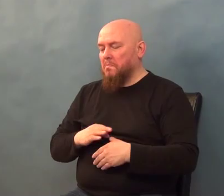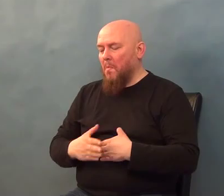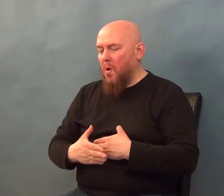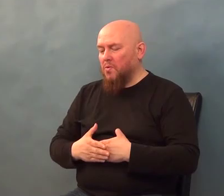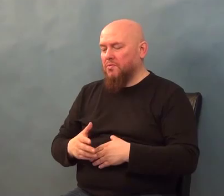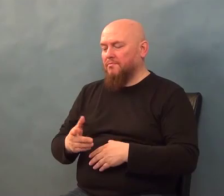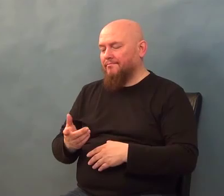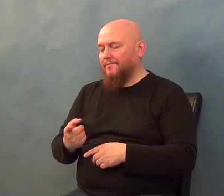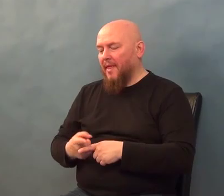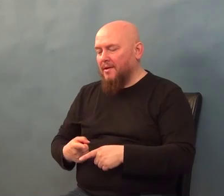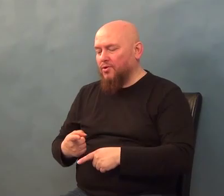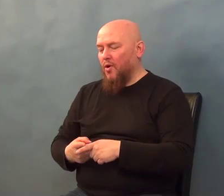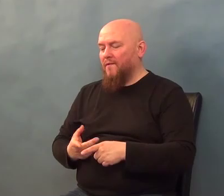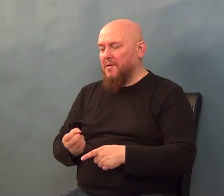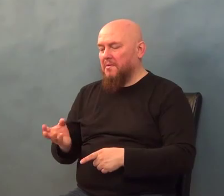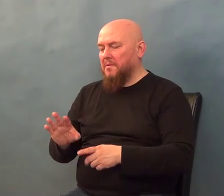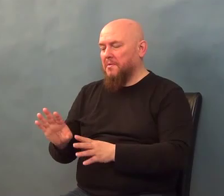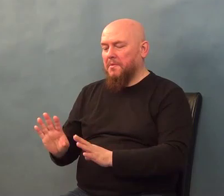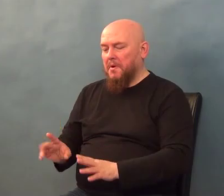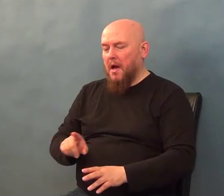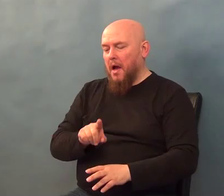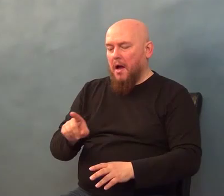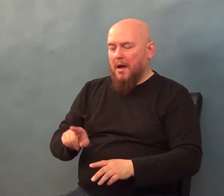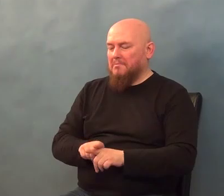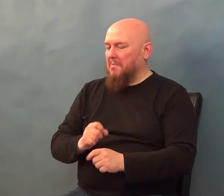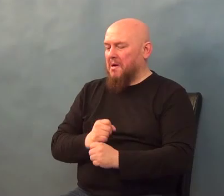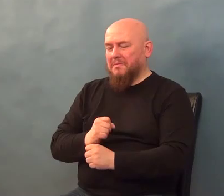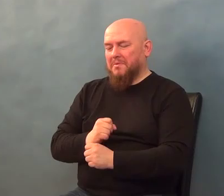Następnie rodzina, moja żona, teściowa.